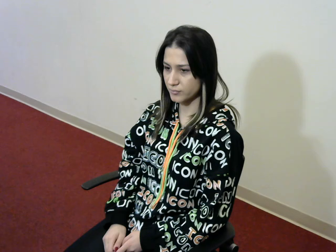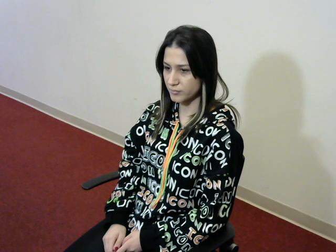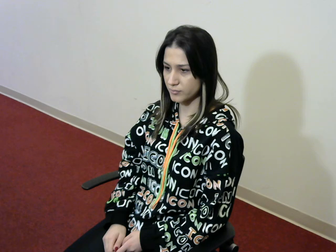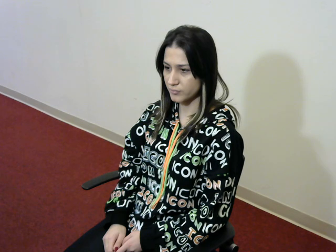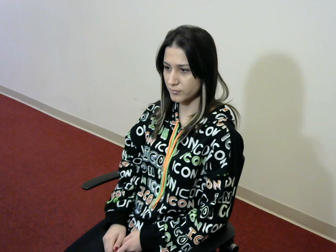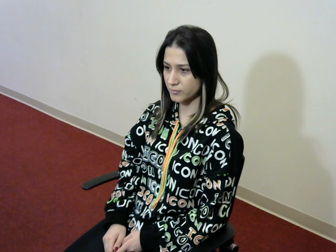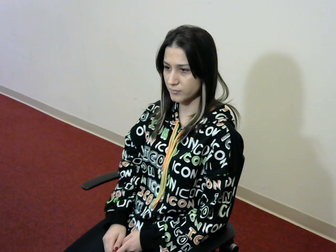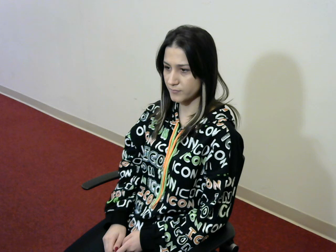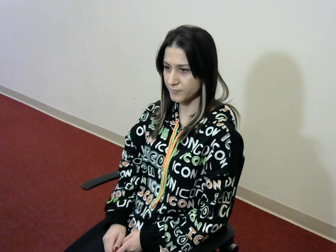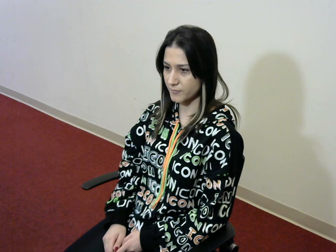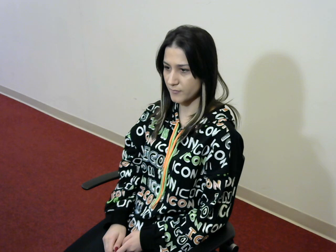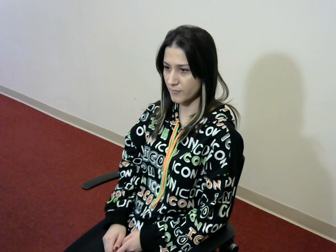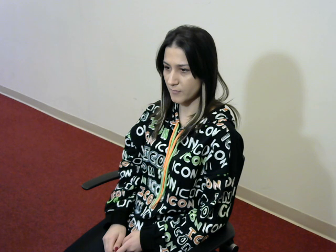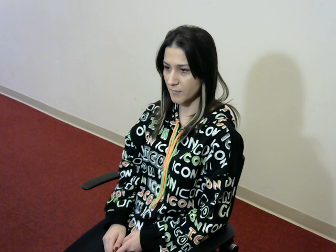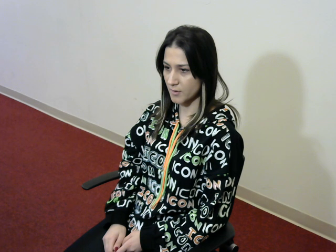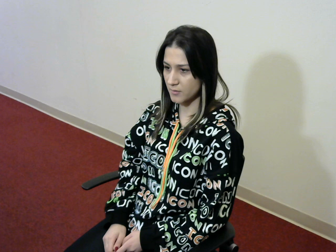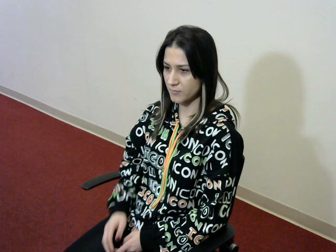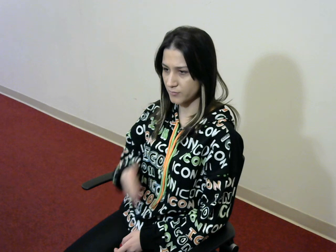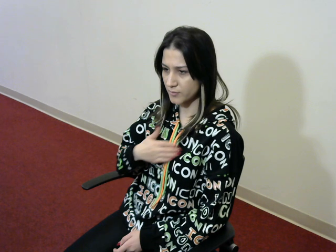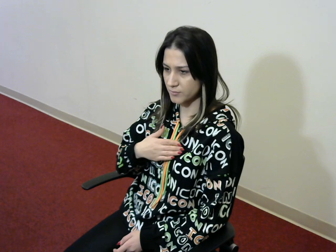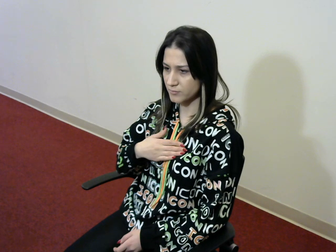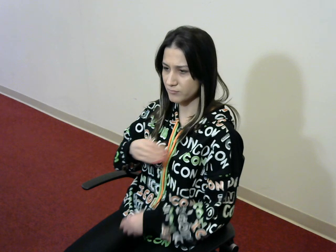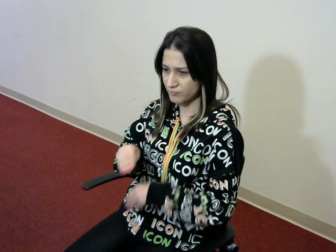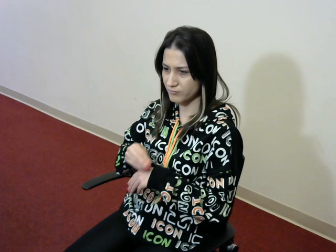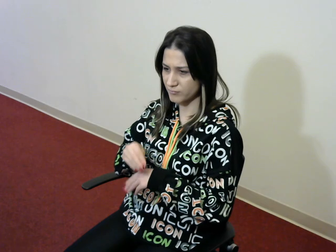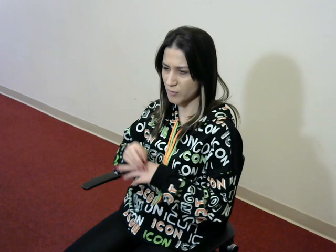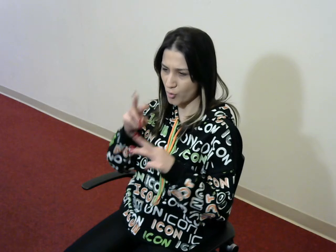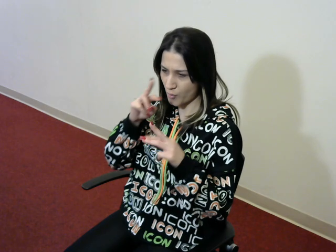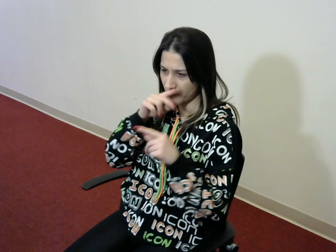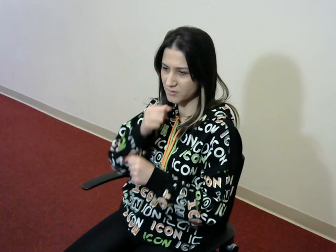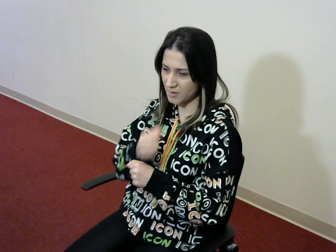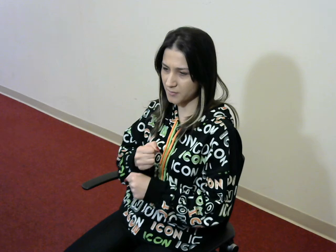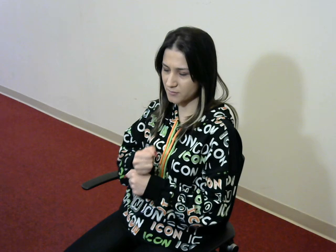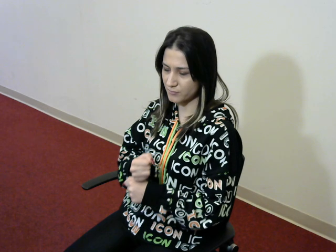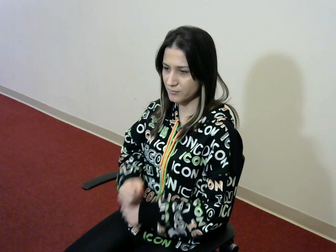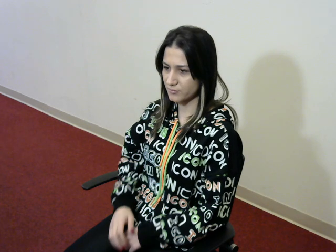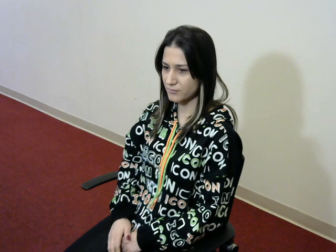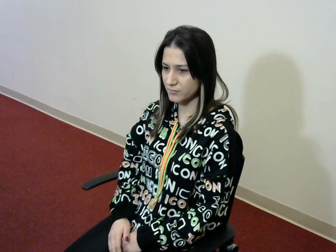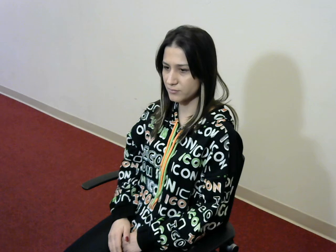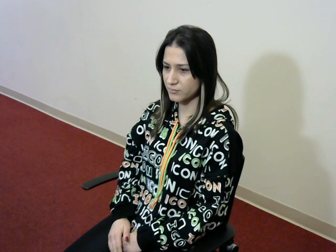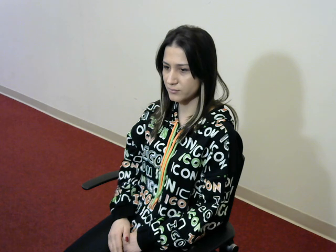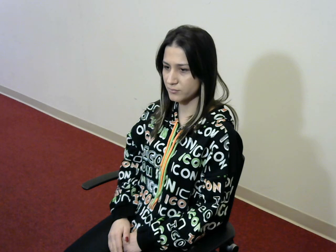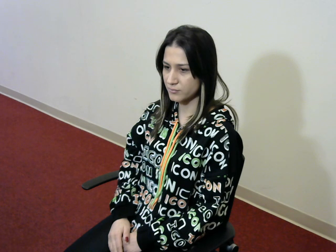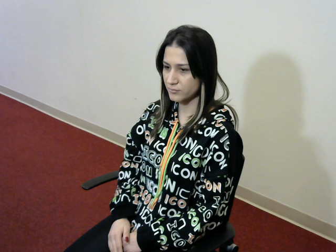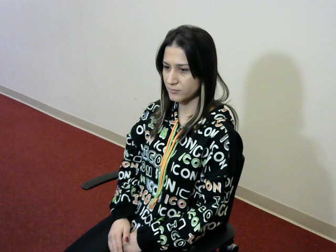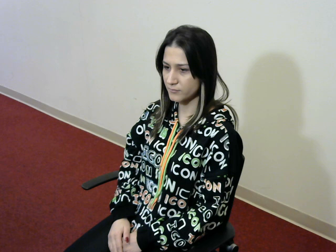Mənim həyat yoldaşım səhv edib